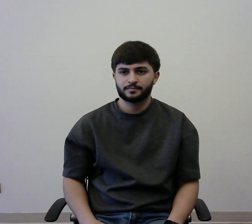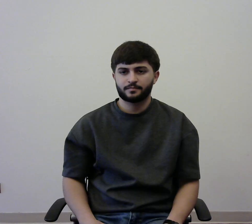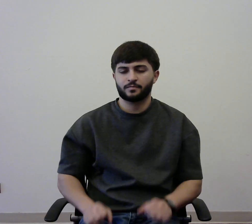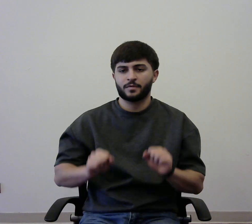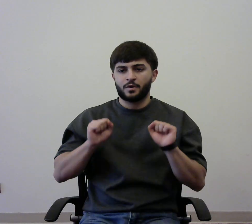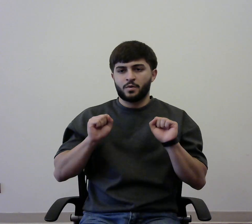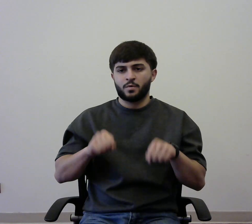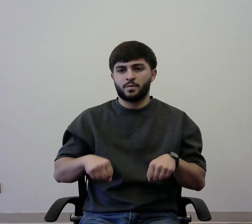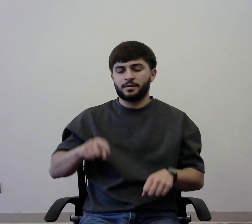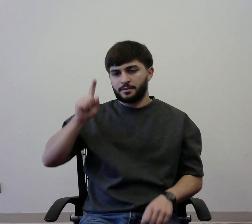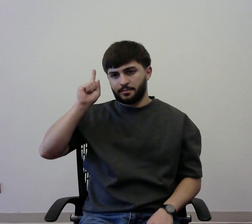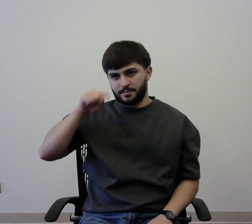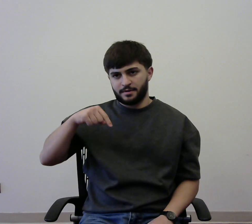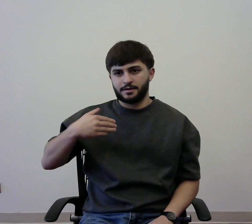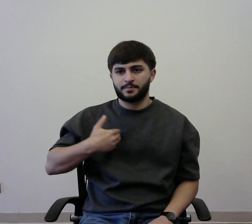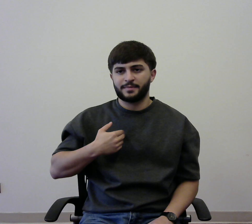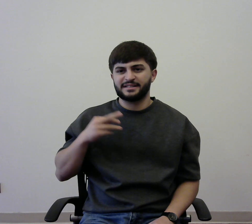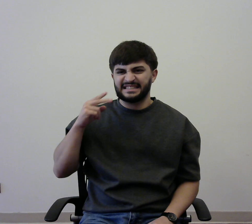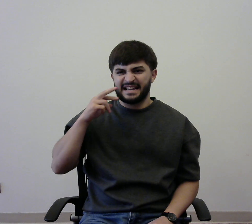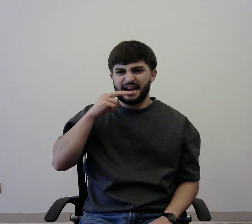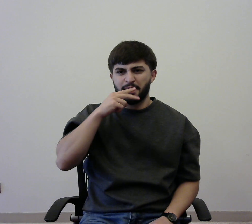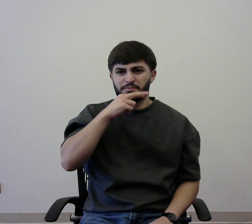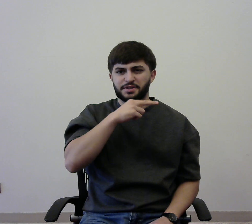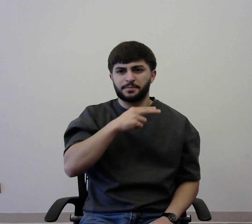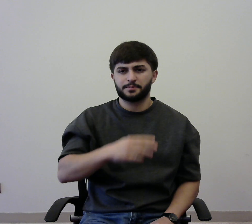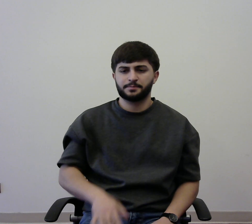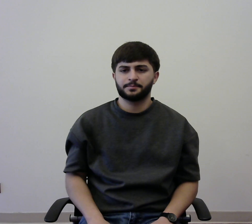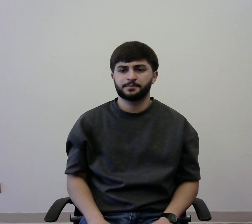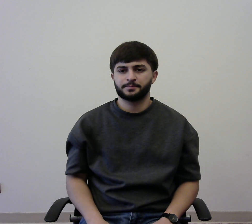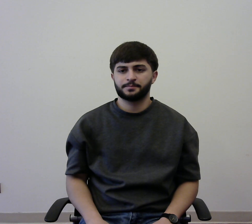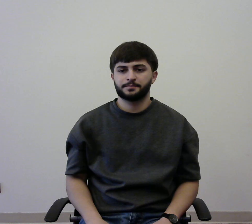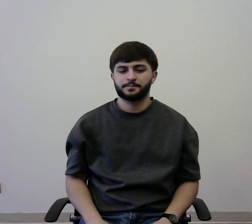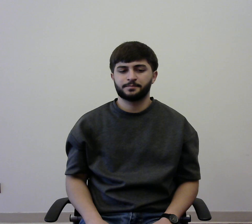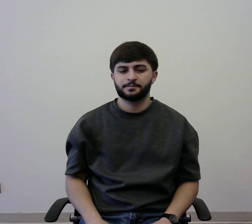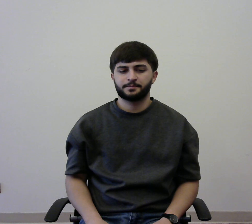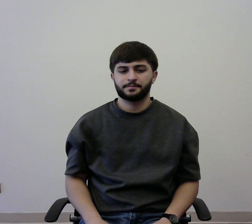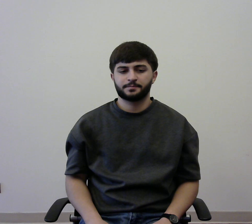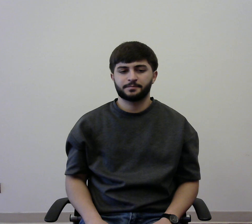Ola bilər mən zəhərlənmişəm